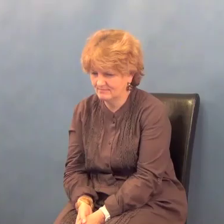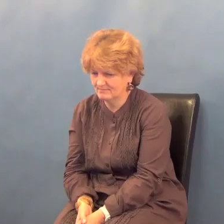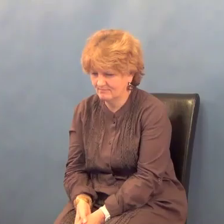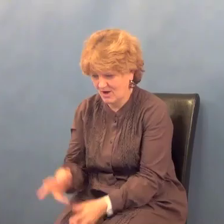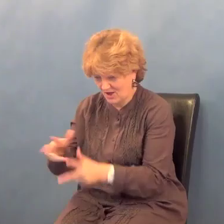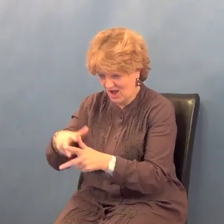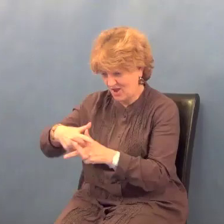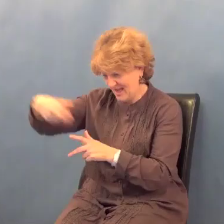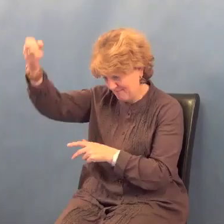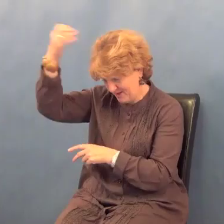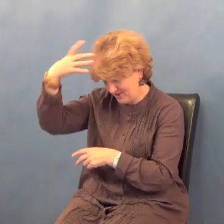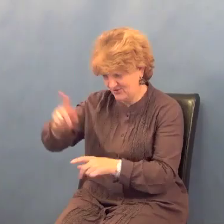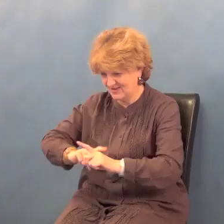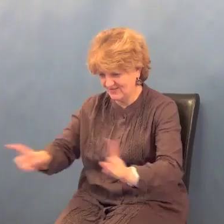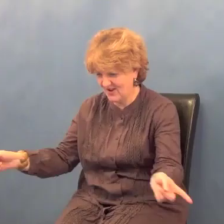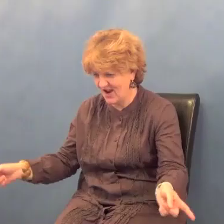Konie mają zakaz wstępu pod prysznic.